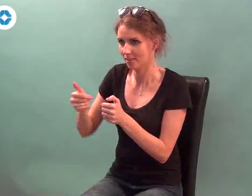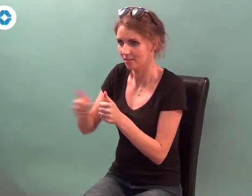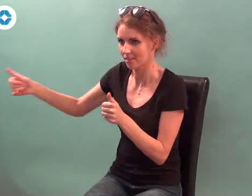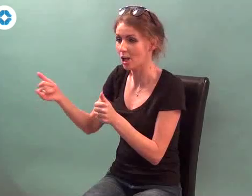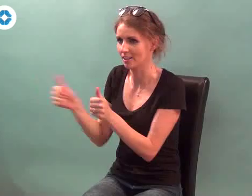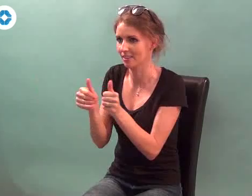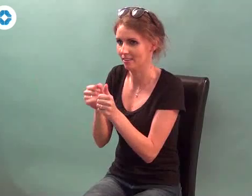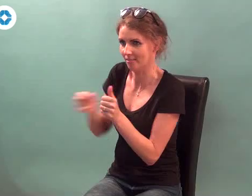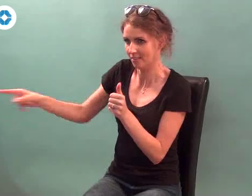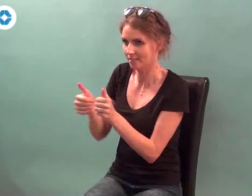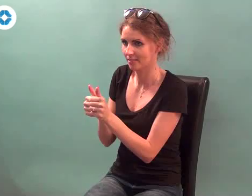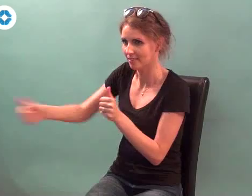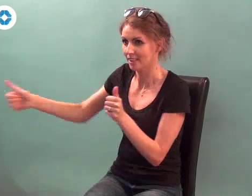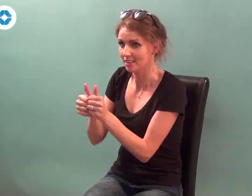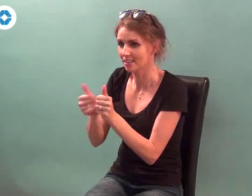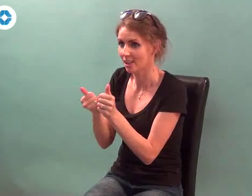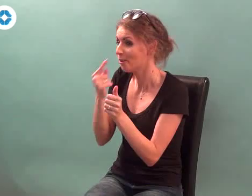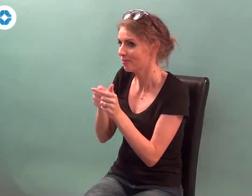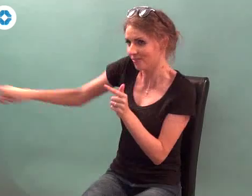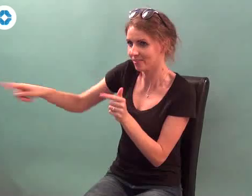A dziecko wciąż idzie z nim, mimo że on odgania je nogą.